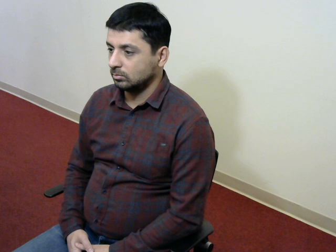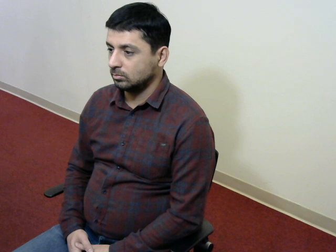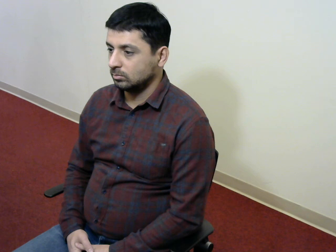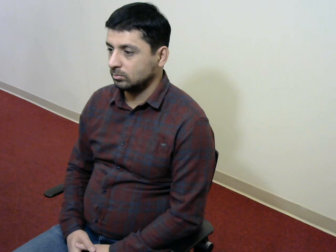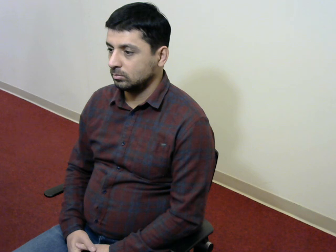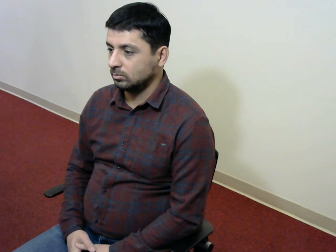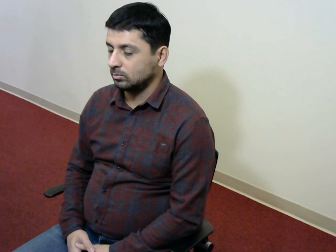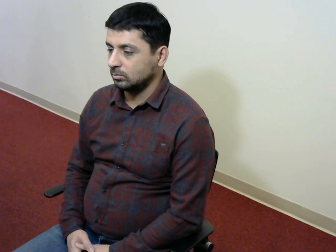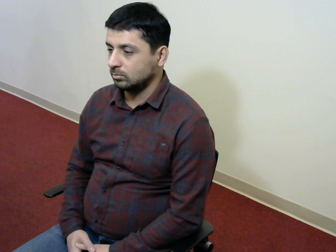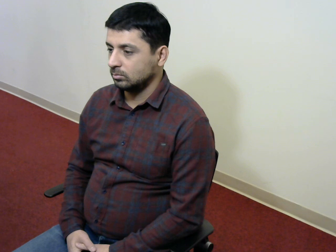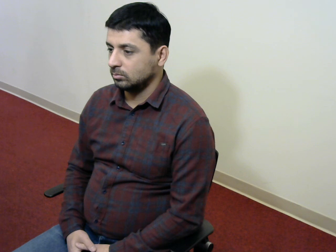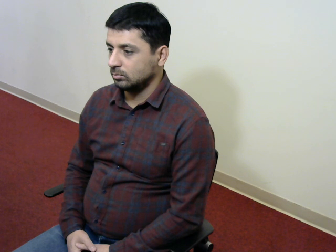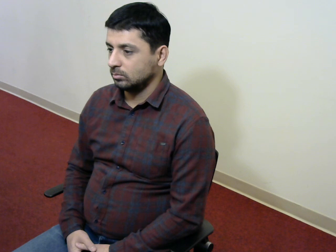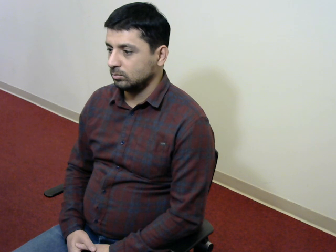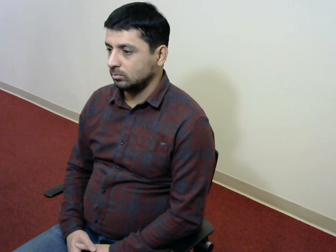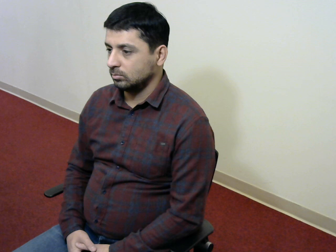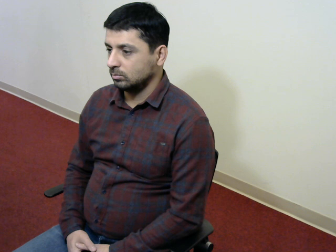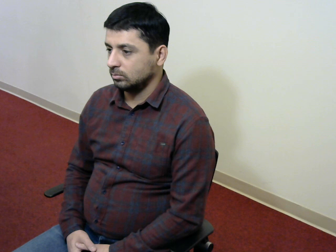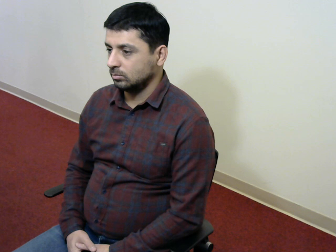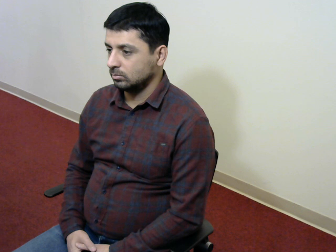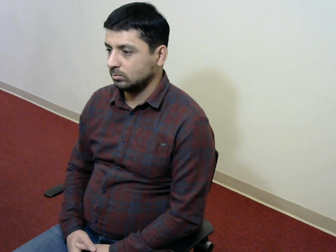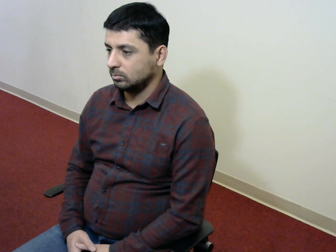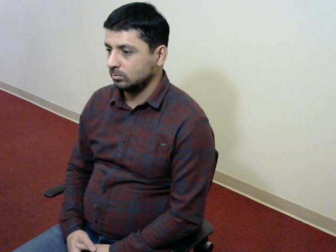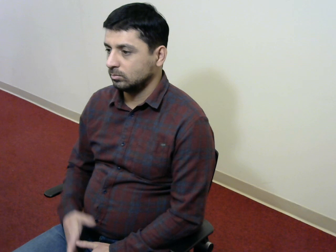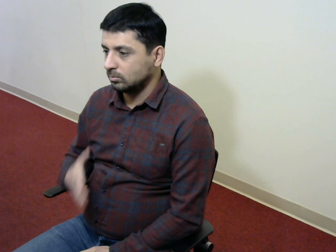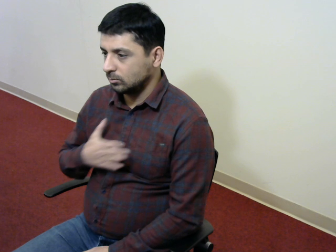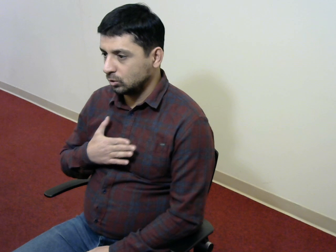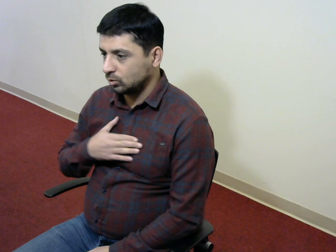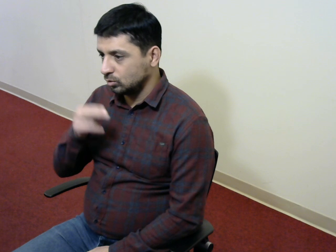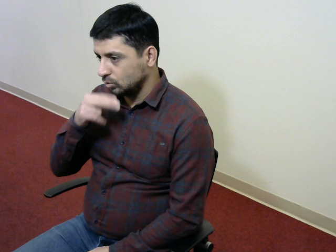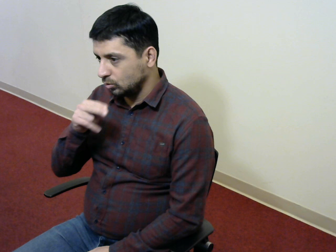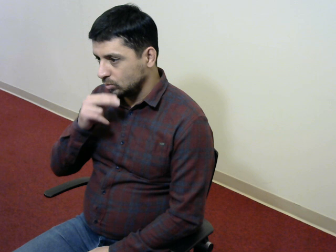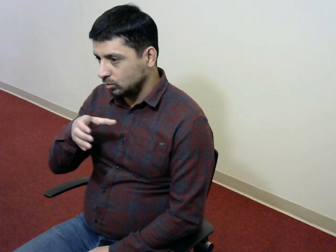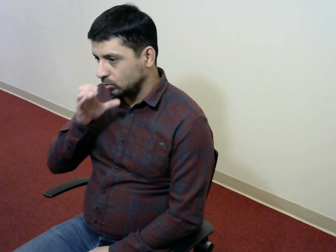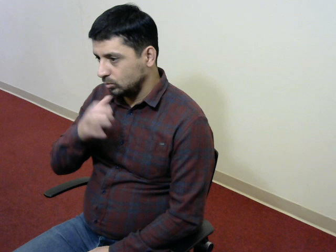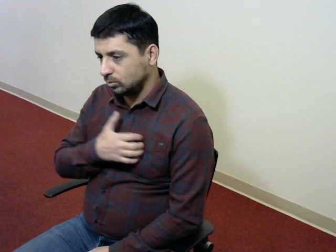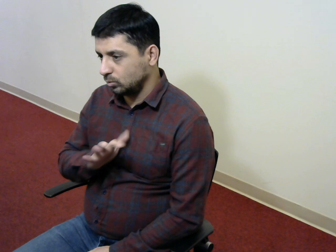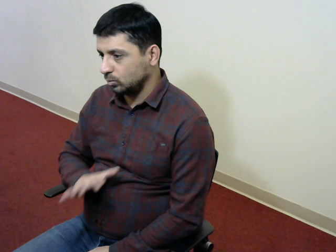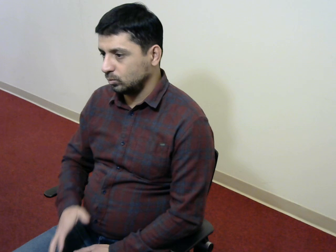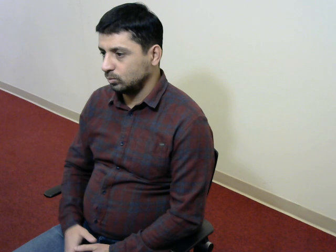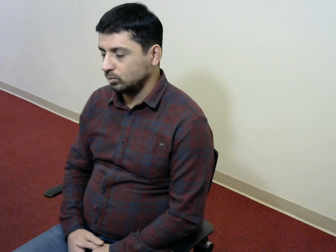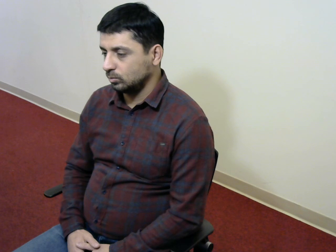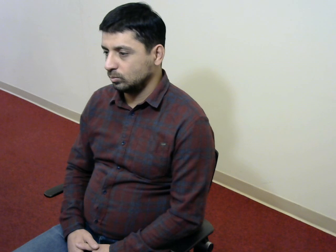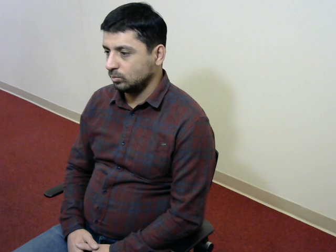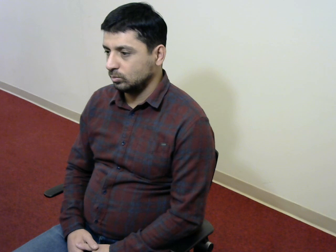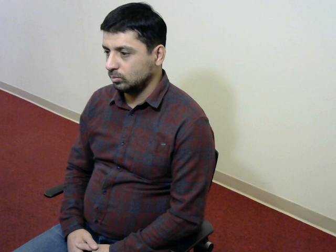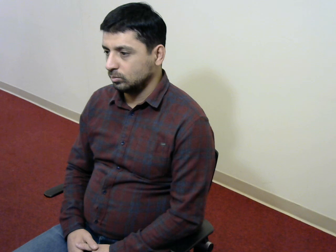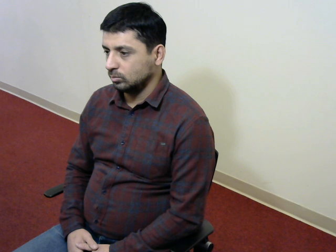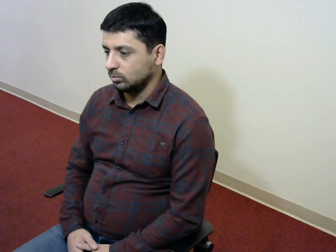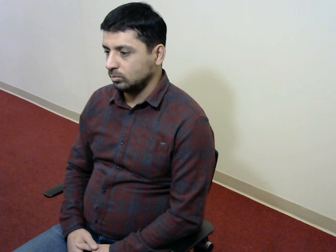Mən çay içmək istəmirəm